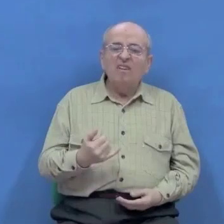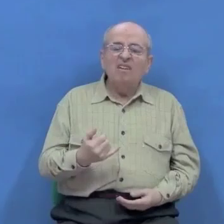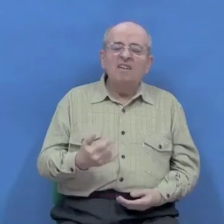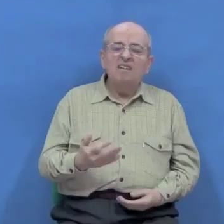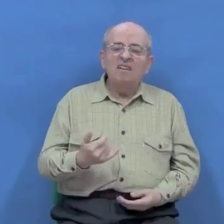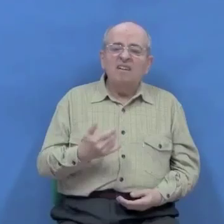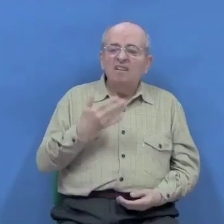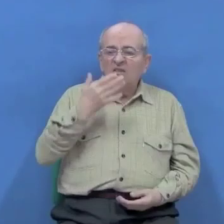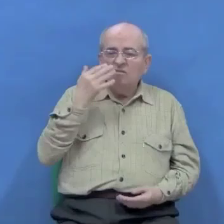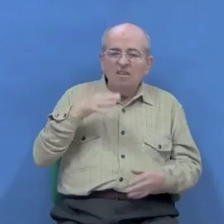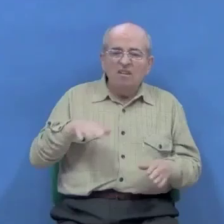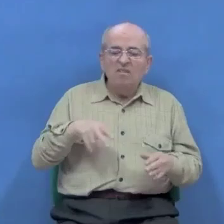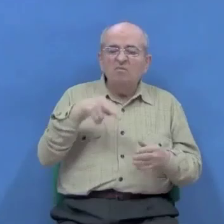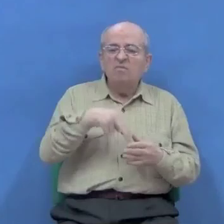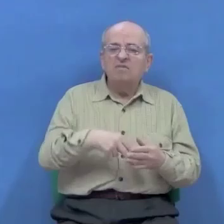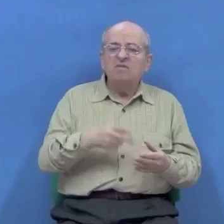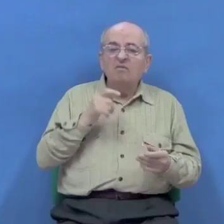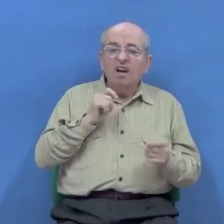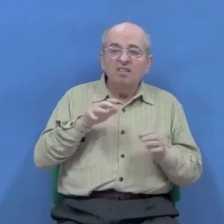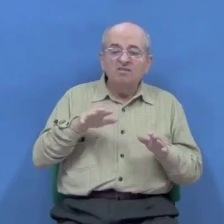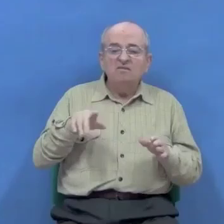Dzieci nie umieją pływać i skaczą do wody.